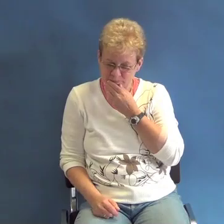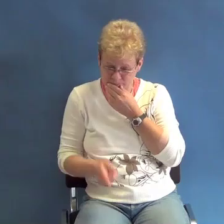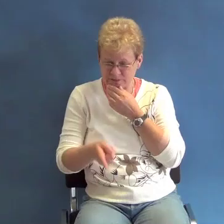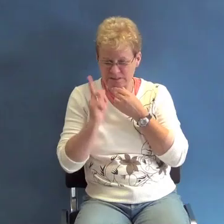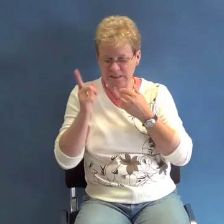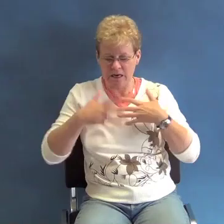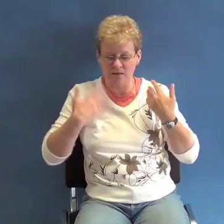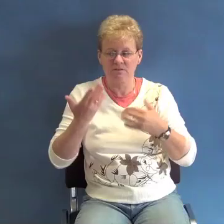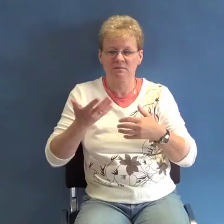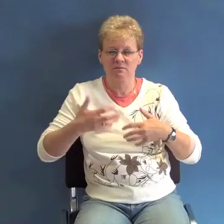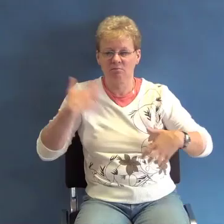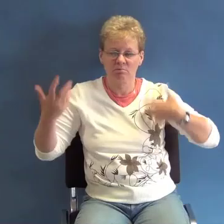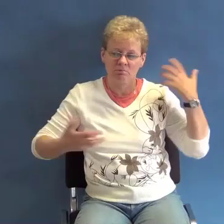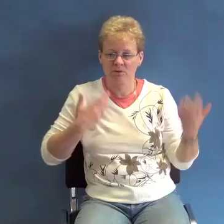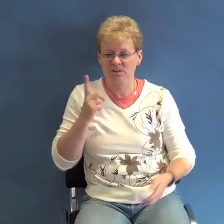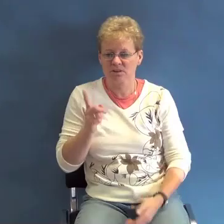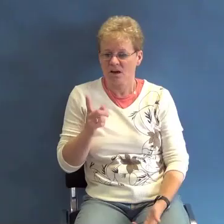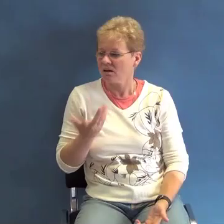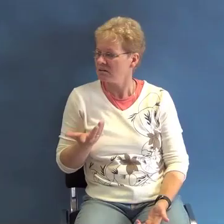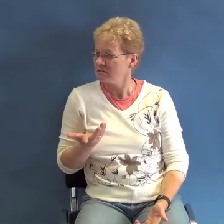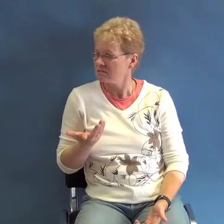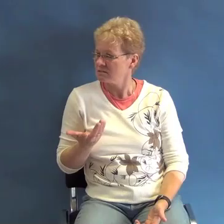Zakaz rozbierania się.